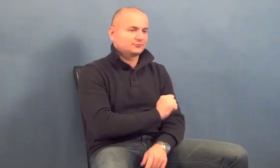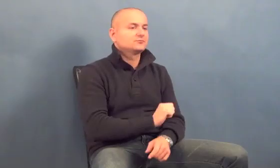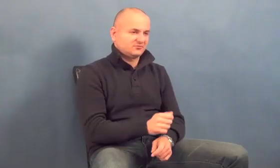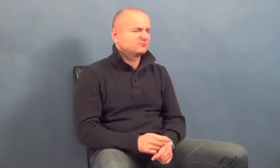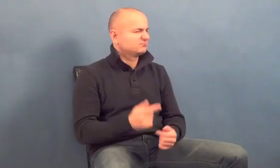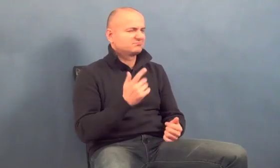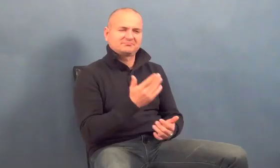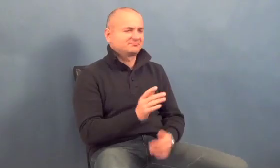Tak, kot mnie budzi.